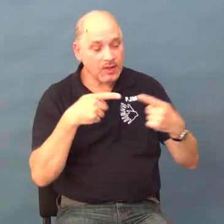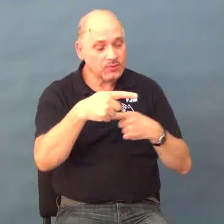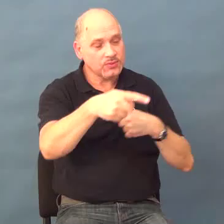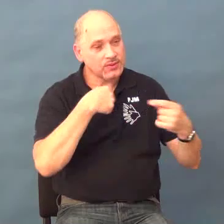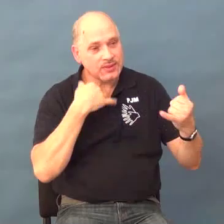Mamy inne...